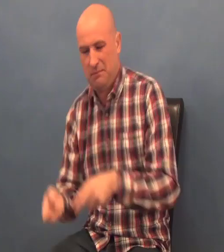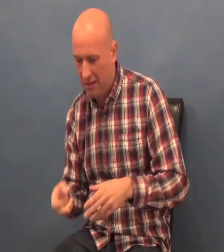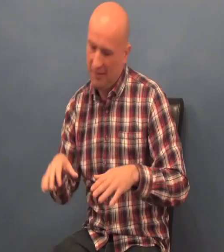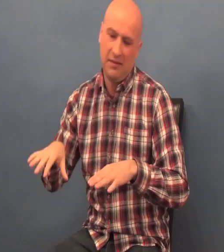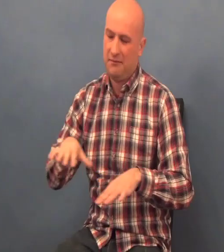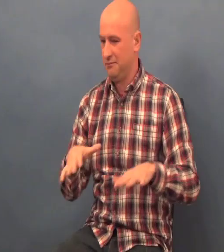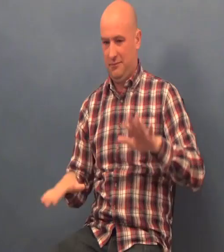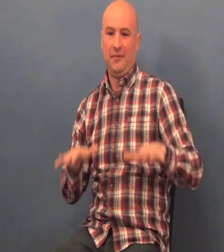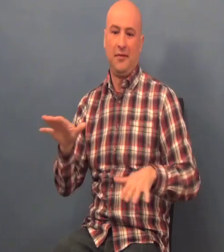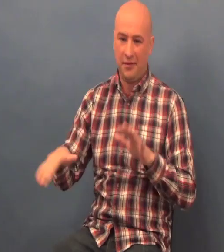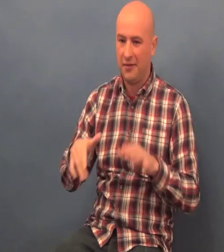Są zdezorientowani.